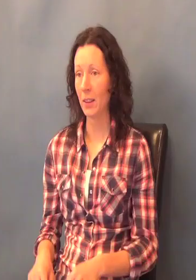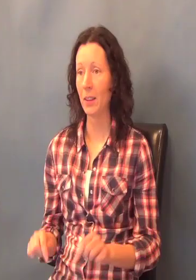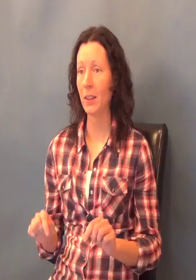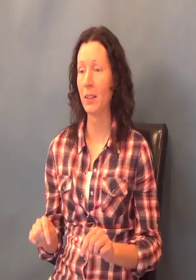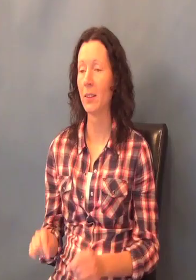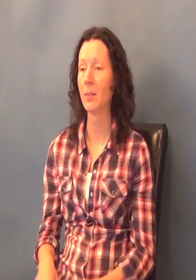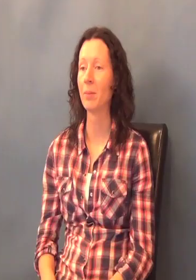Tutaj?